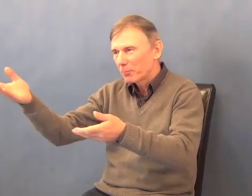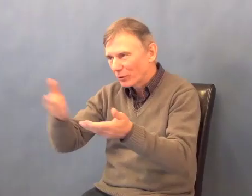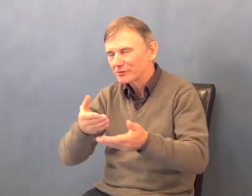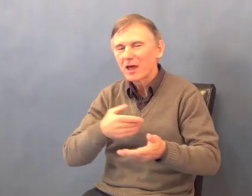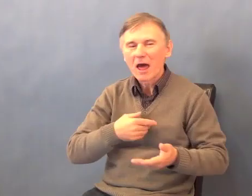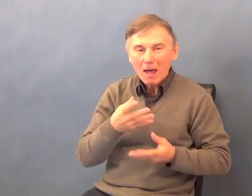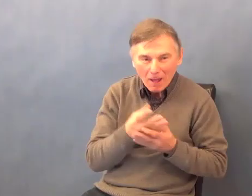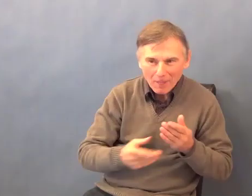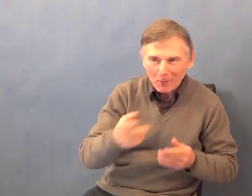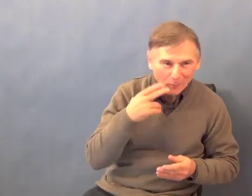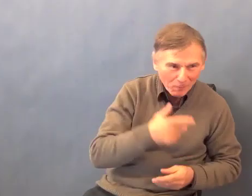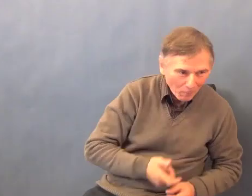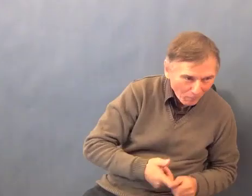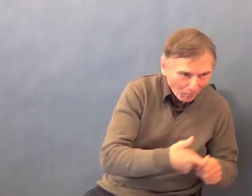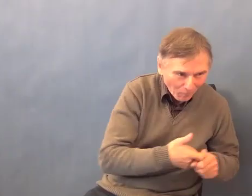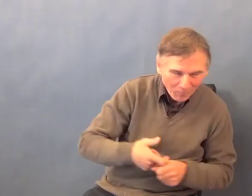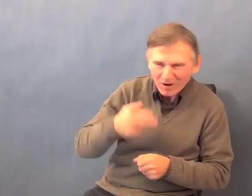Sprzedawca zaprasza, a tutaj Głusi po kryjomu rozlewają swoje.